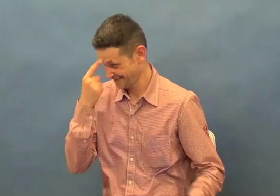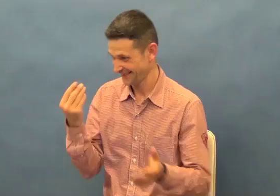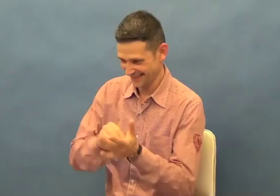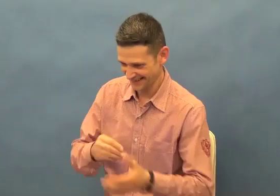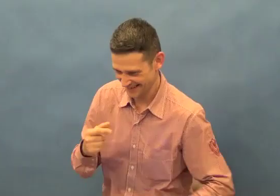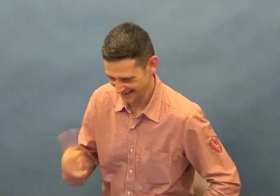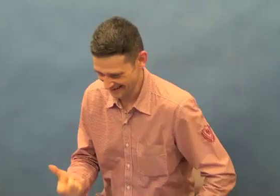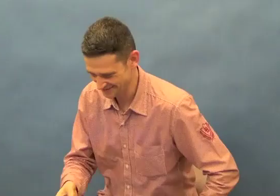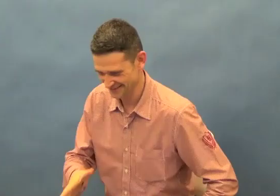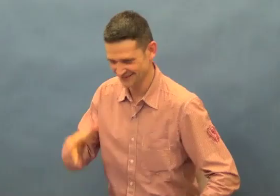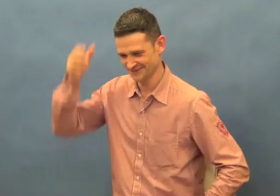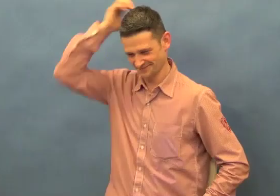Jak to ktoś wymyślił?